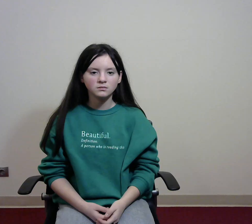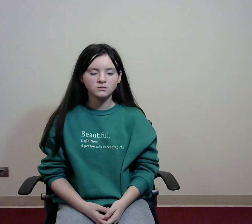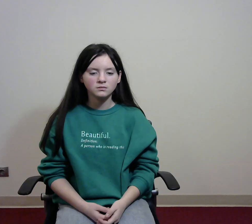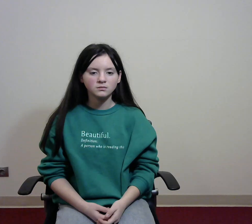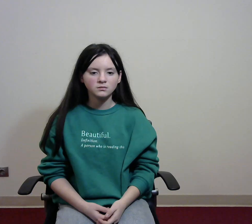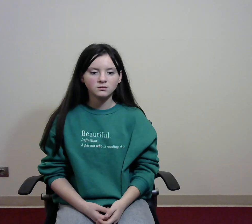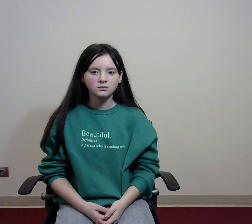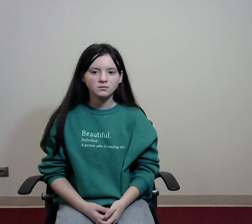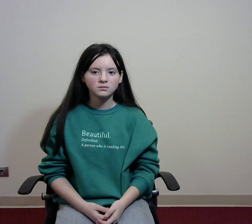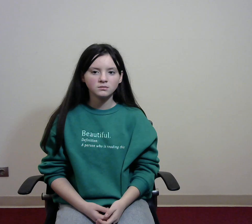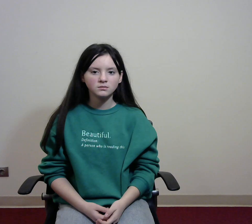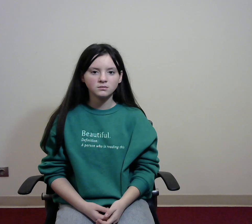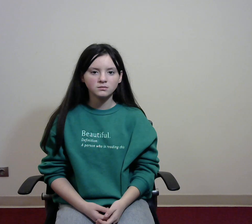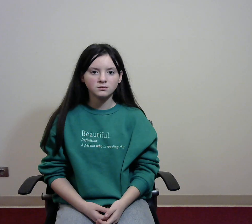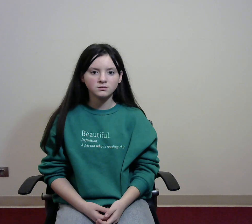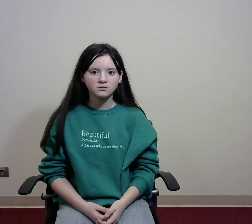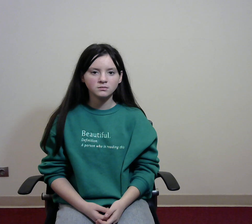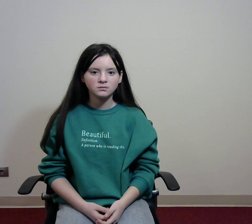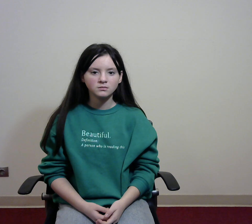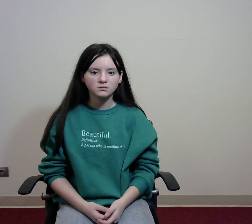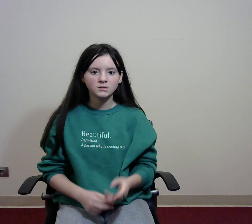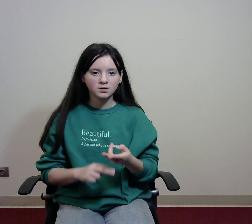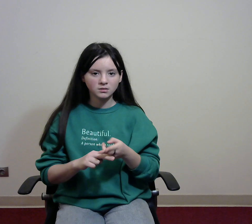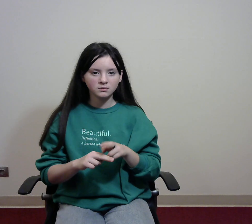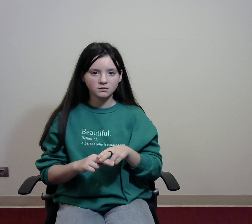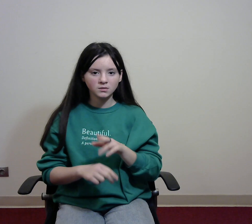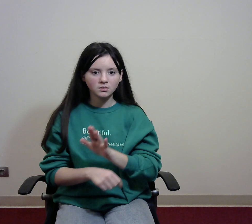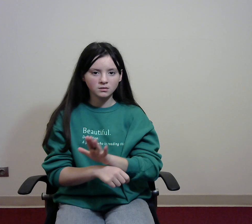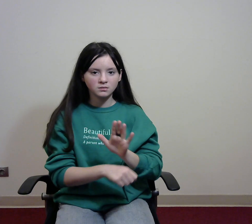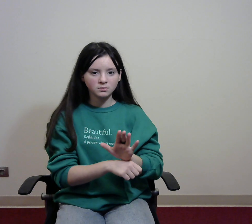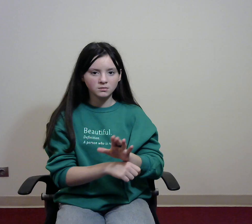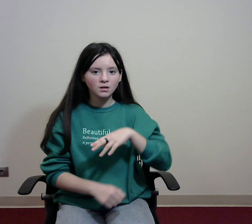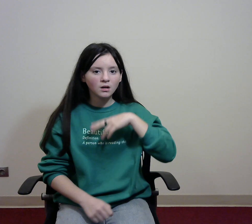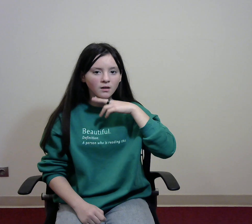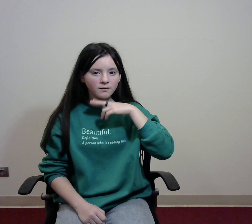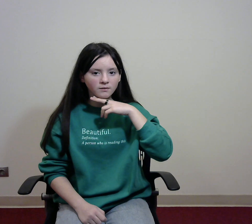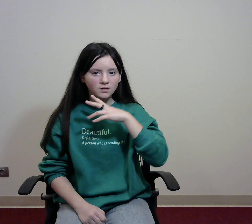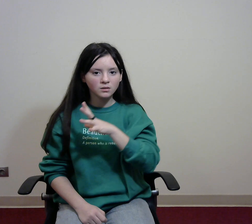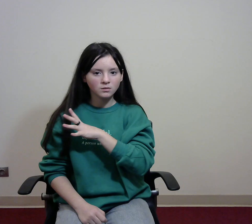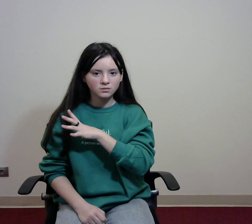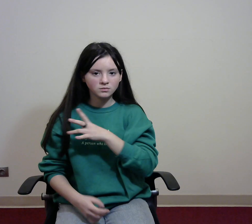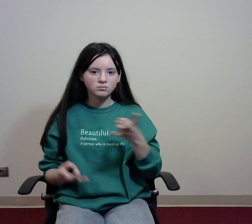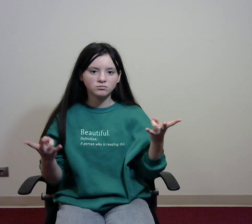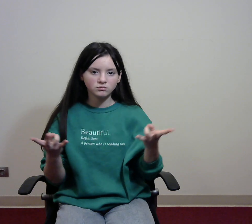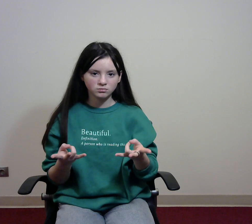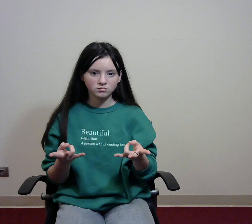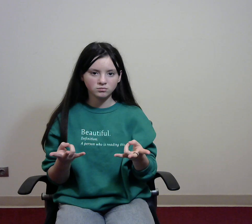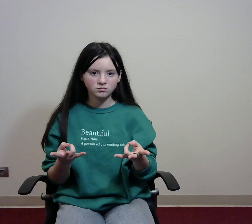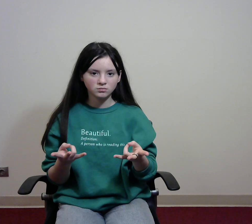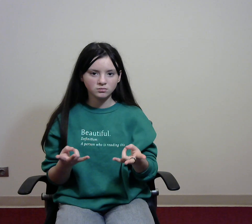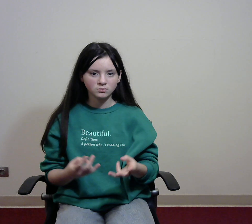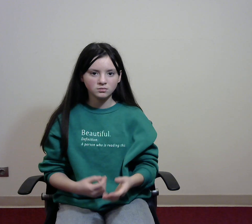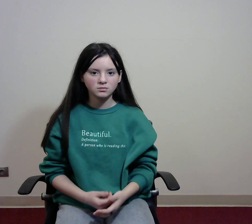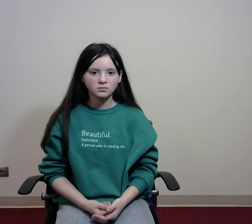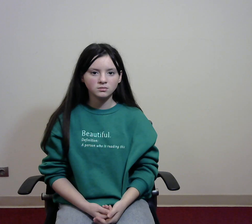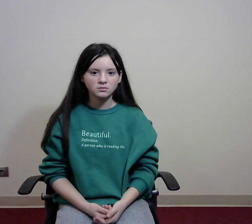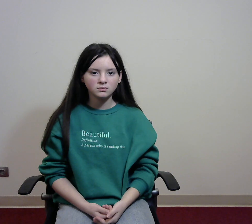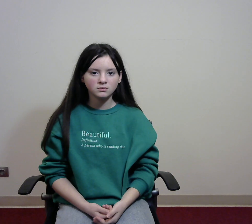Bu tapşırıqlarda diqqətli olmaq lazımdır